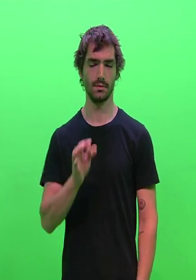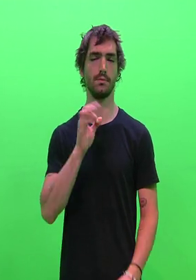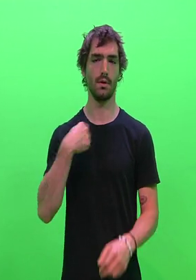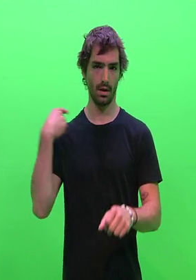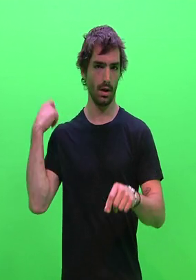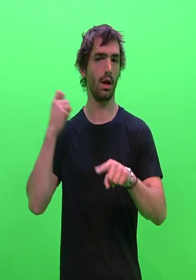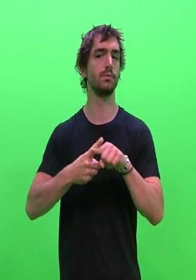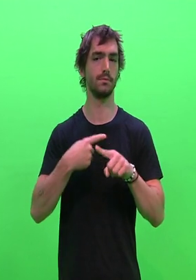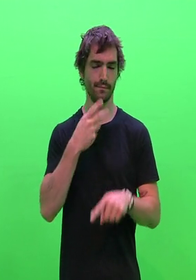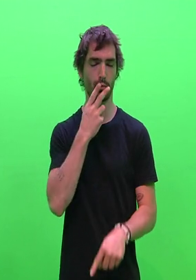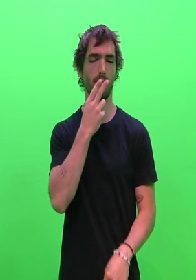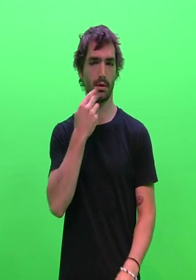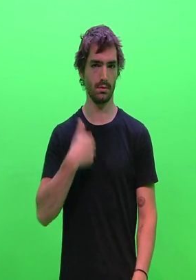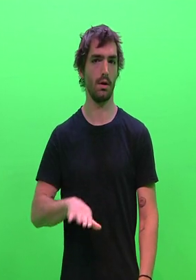Sí, soc exfumador.